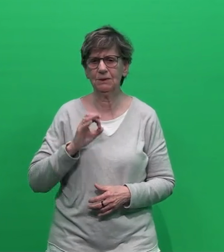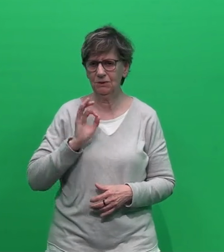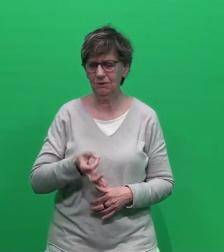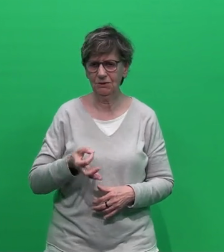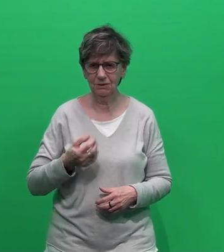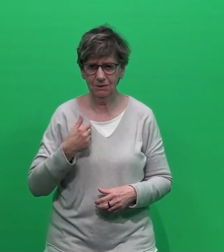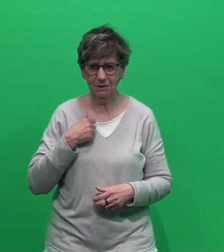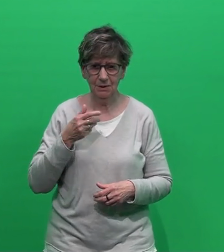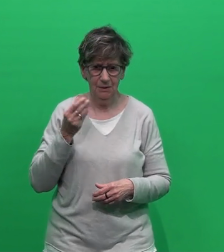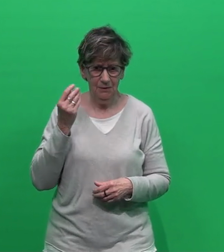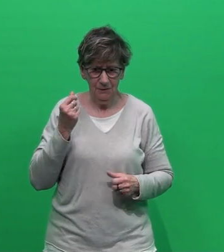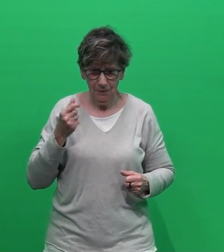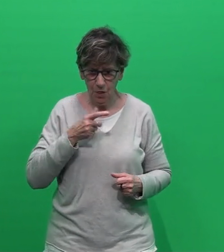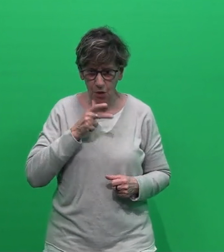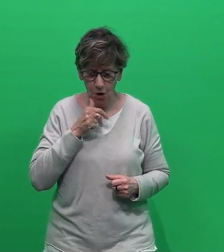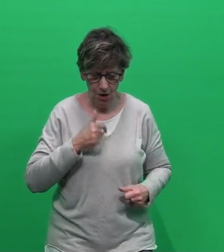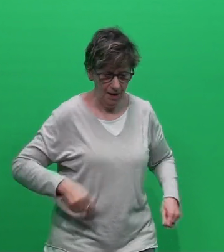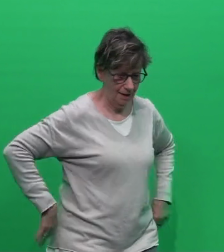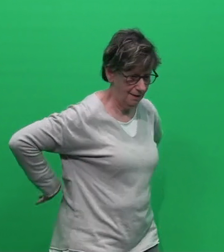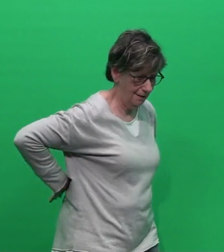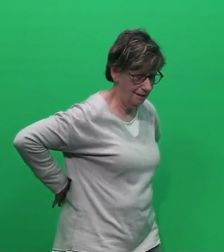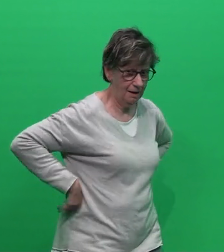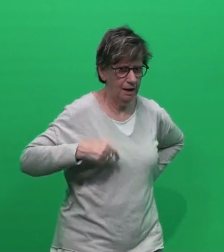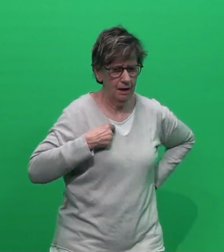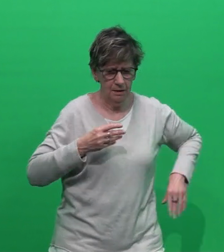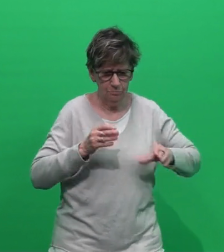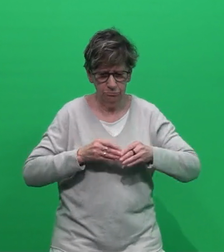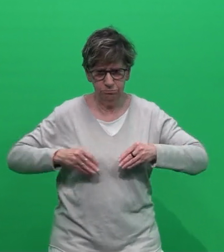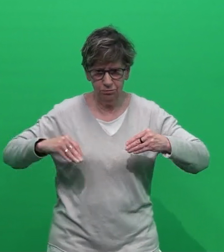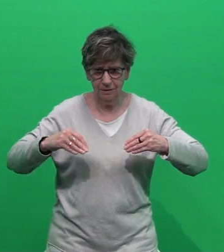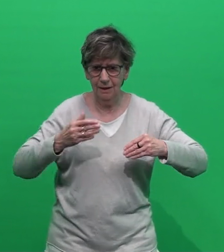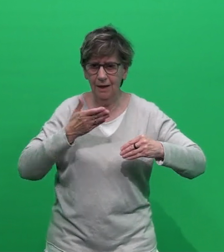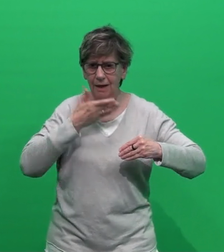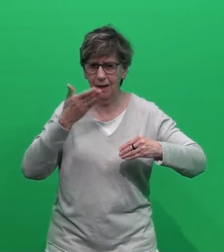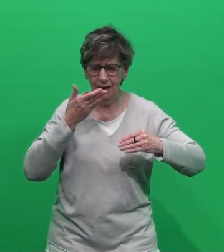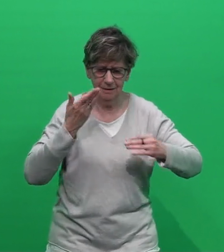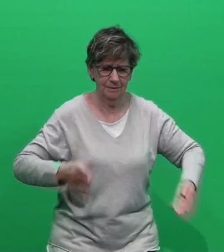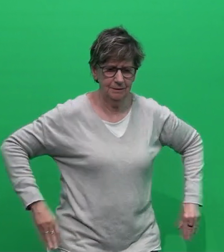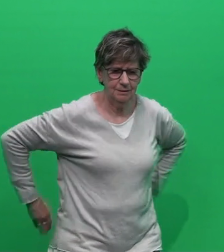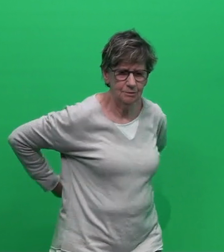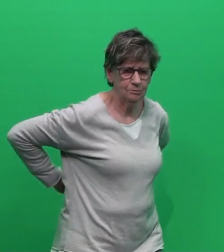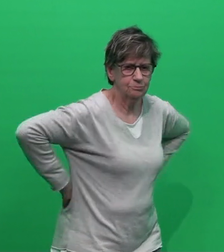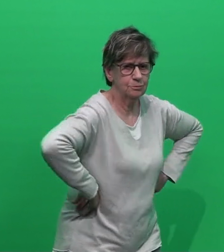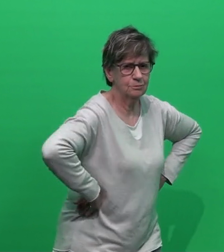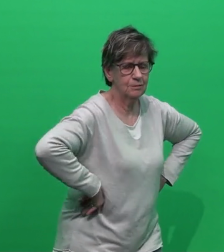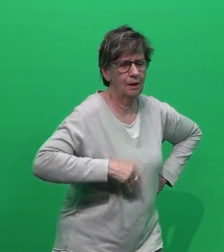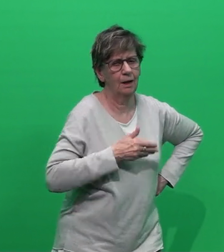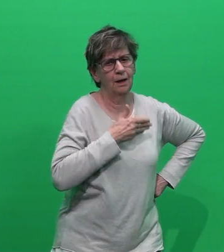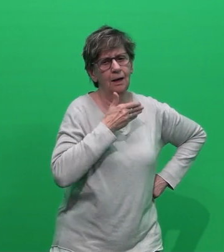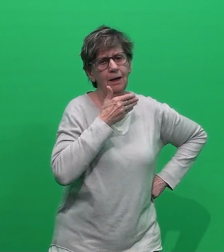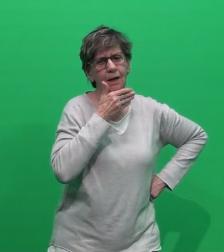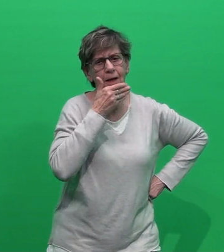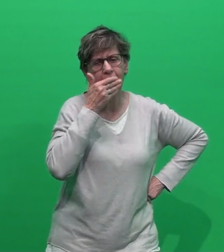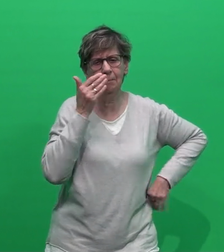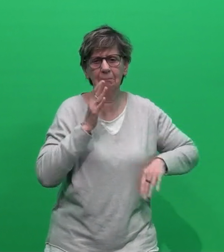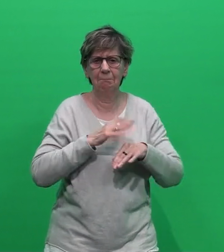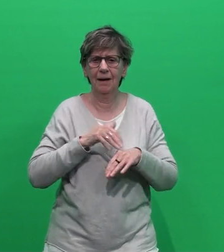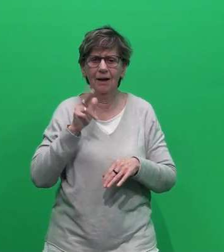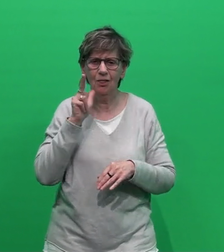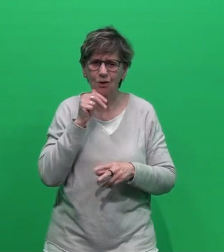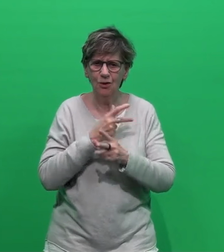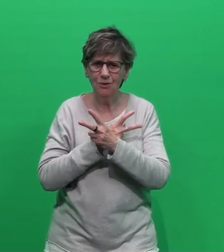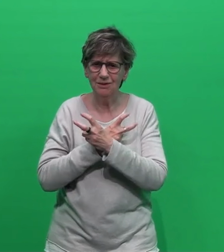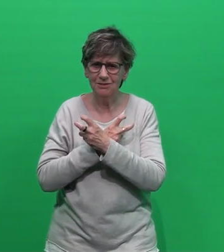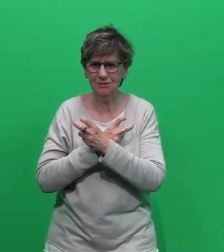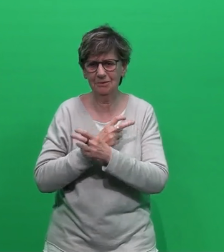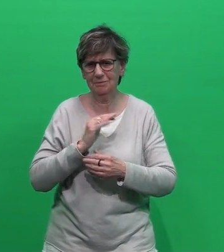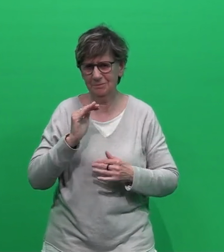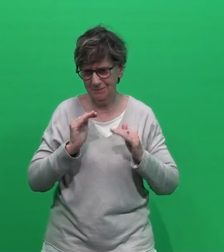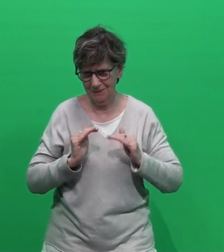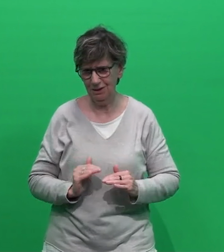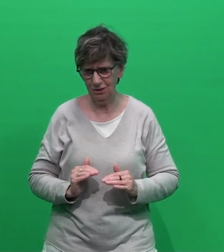Sí, em fa mal la zona lumbar i em poso un coixí calent a la zona perquè em fagi menys mal l'os.